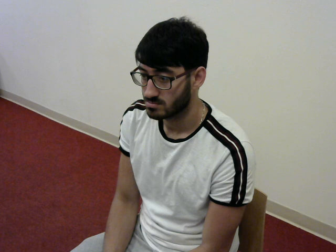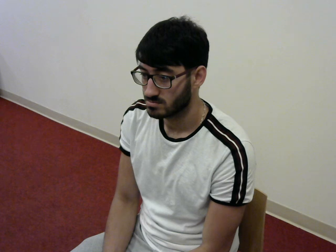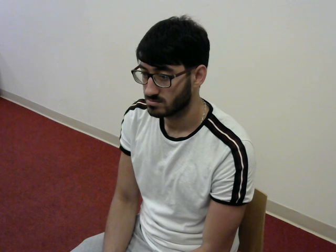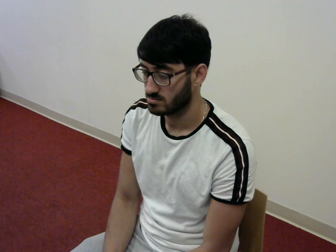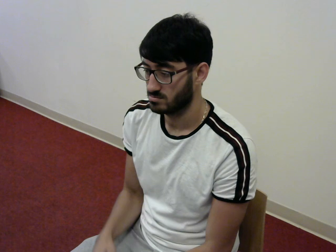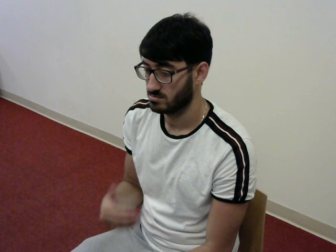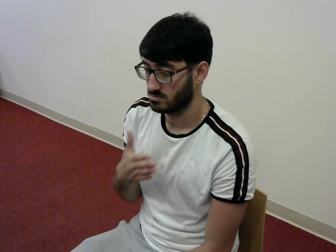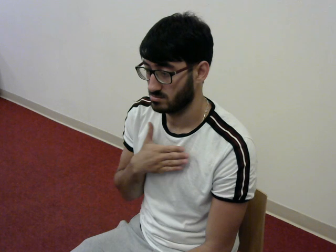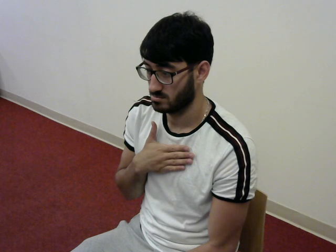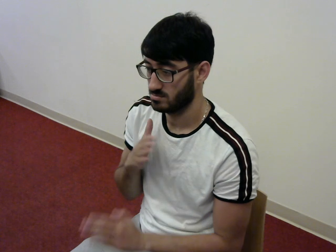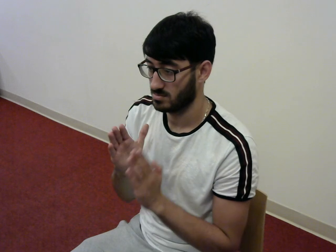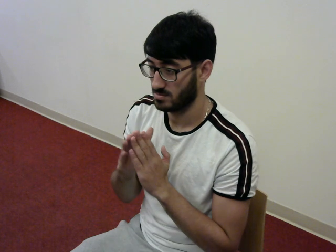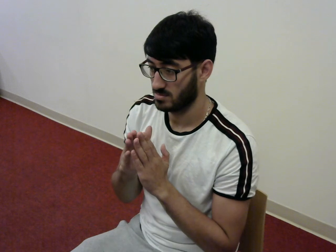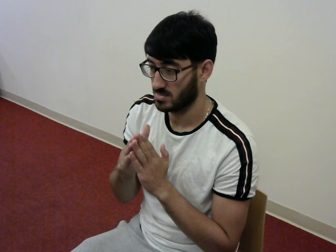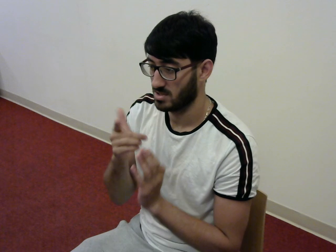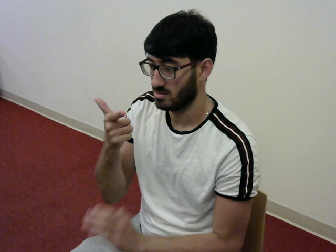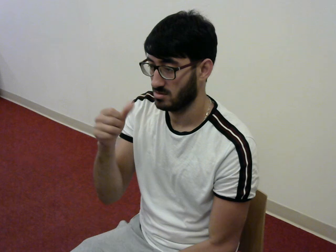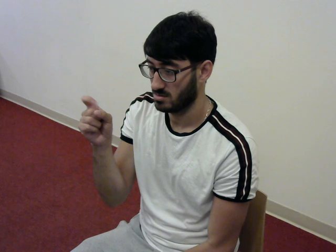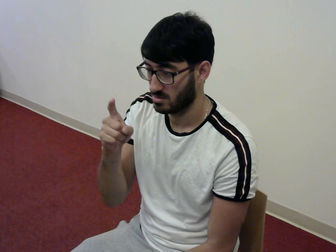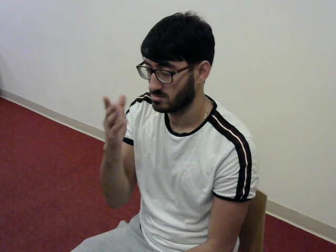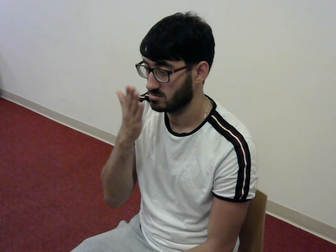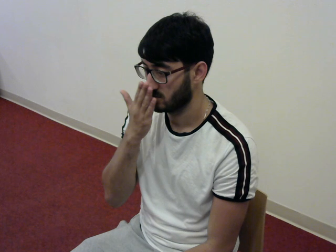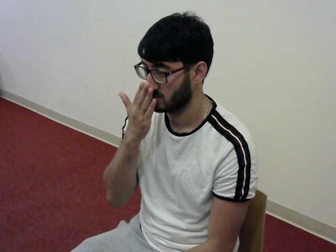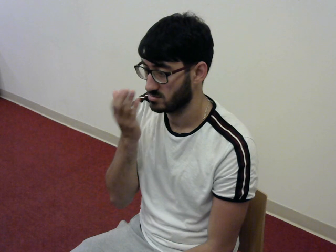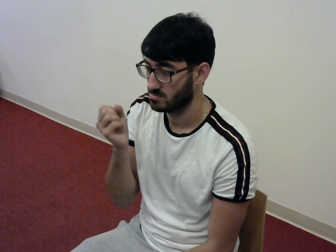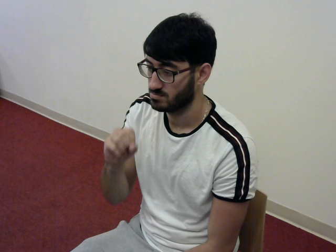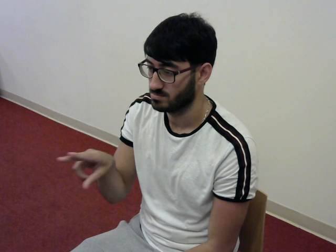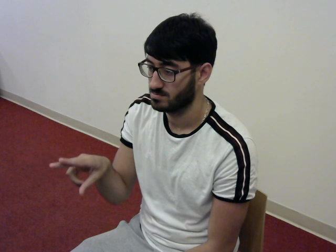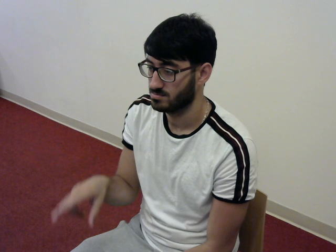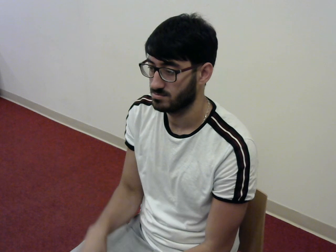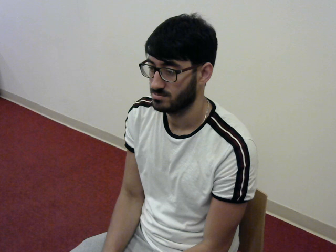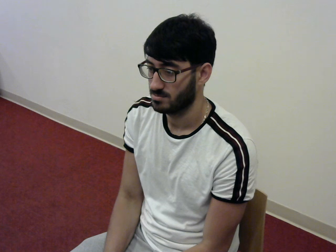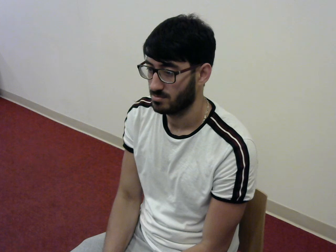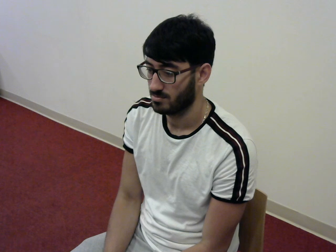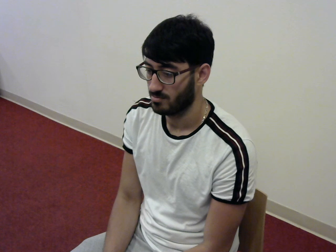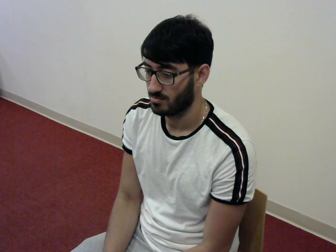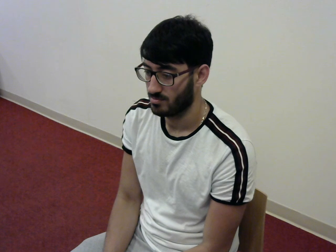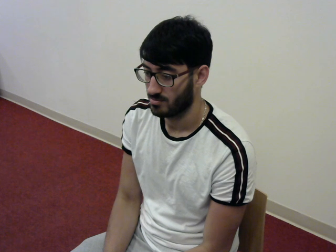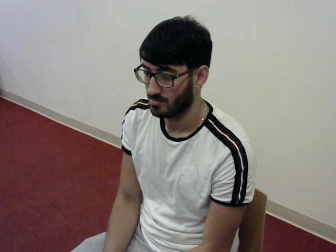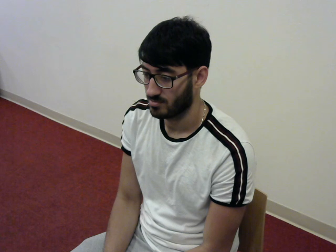Bizim evdən qaz iyi gəlir